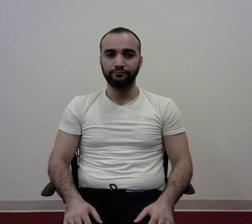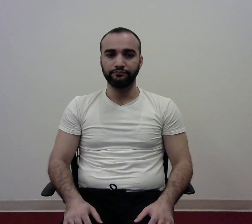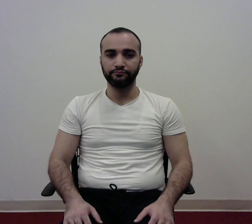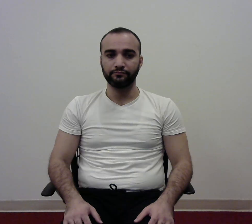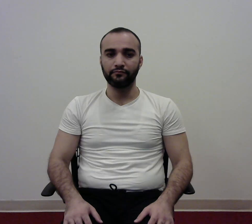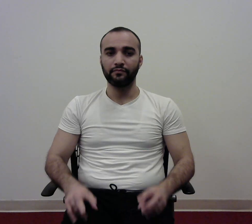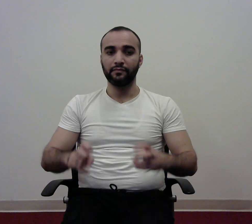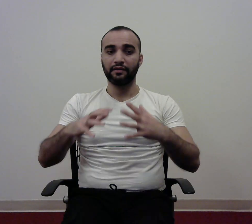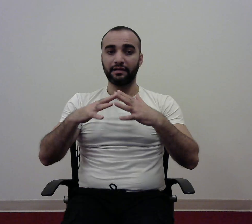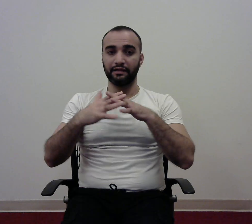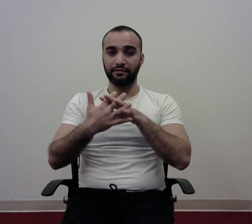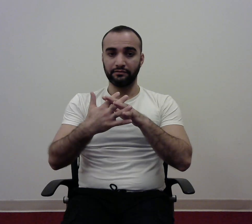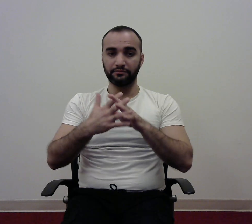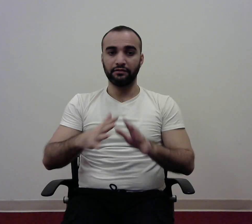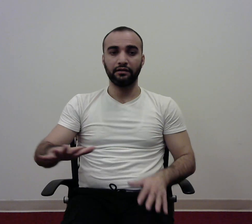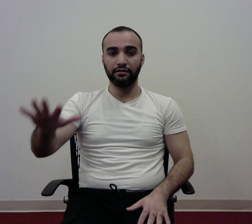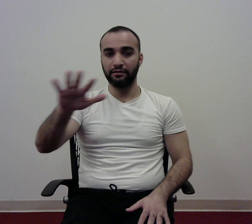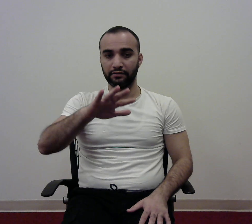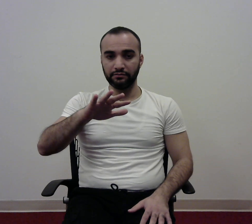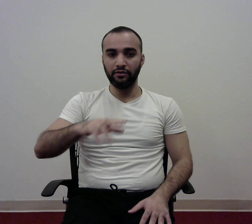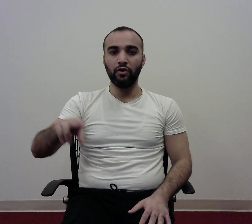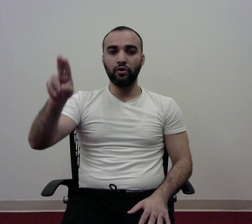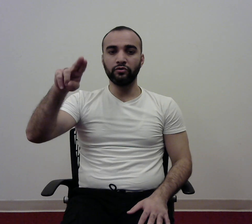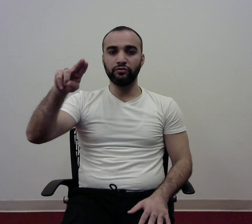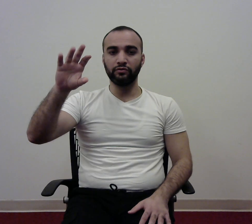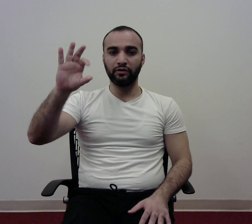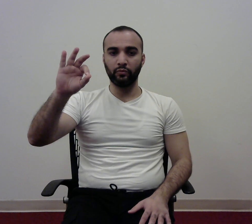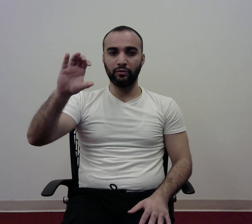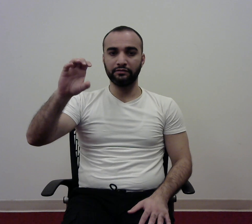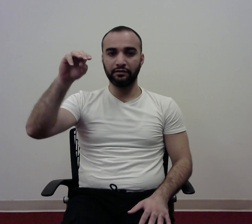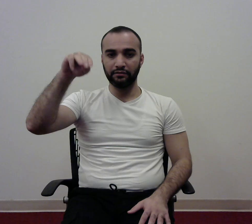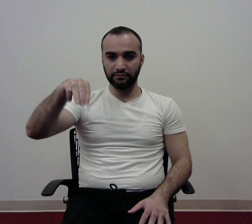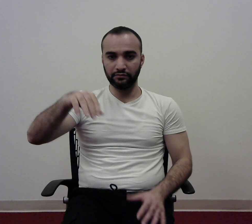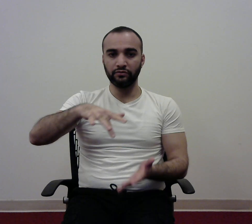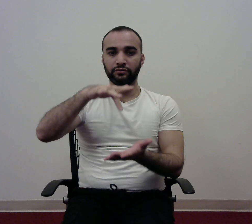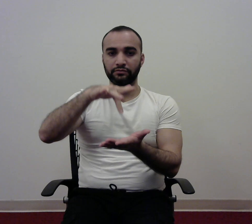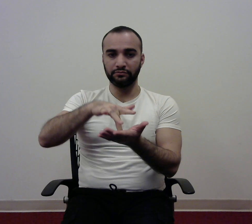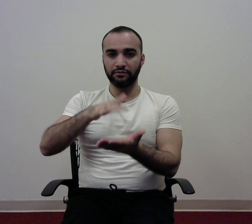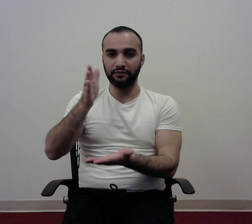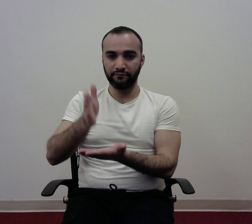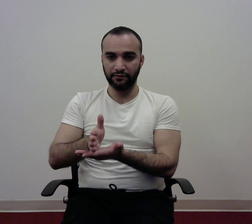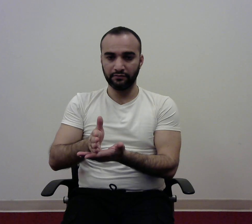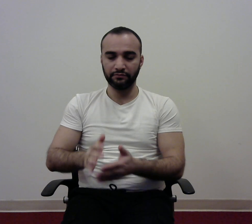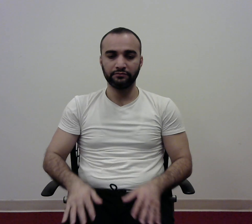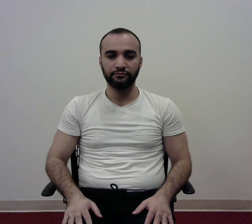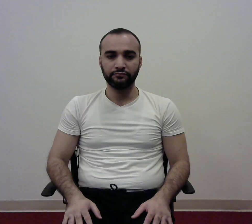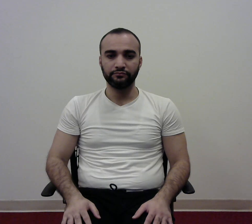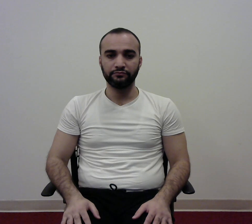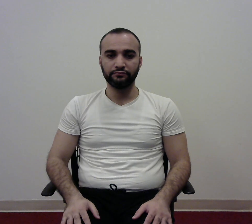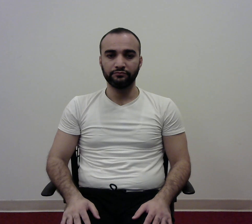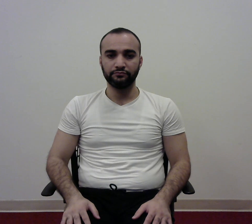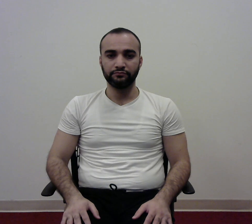Rayonlarda DOST Mərkəzləri varmı?